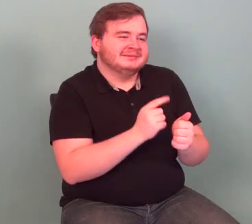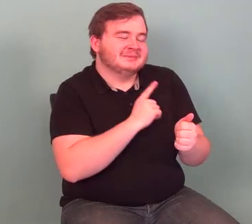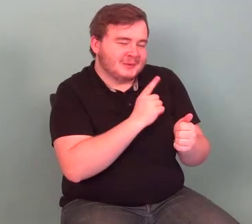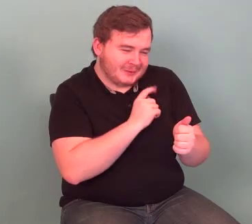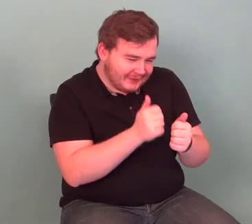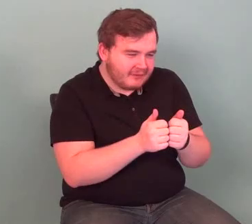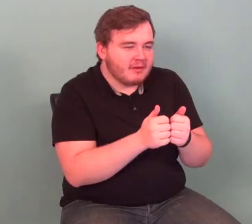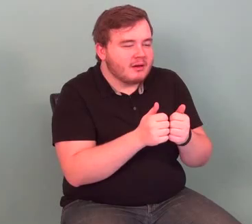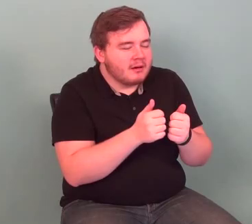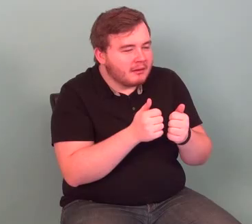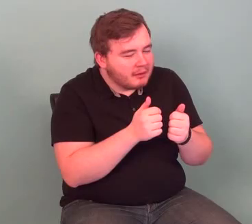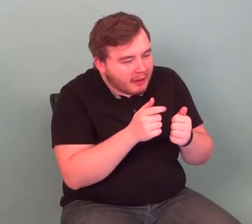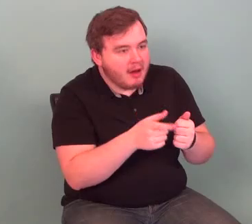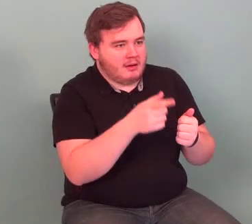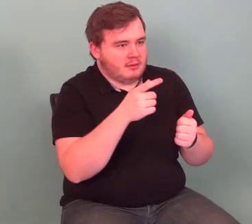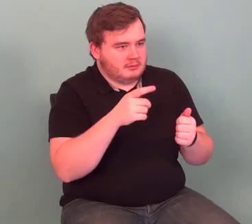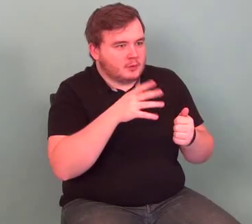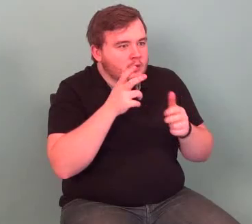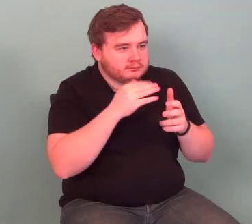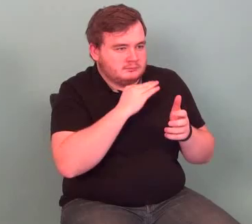Są razem, chłopiec dalej rozgląda się i widzi pełno żab.